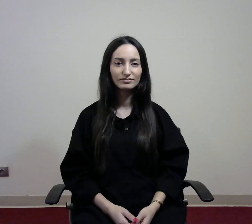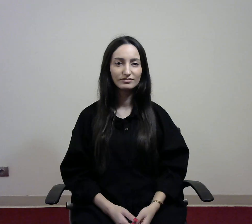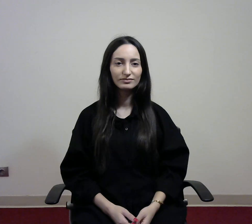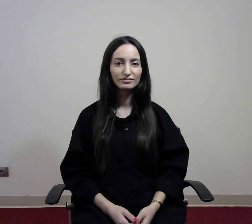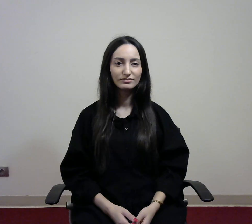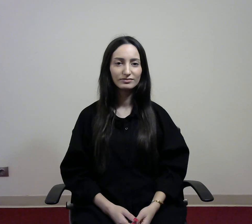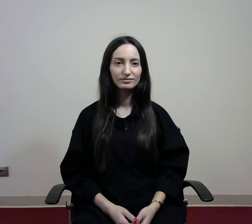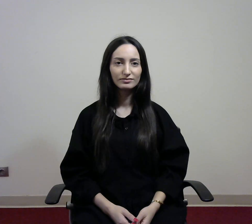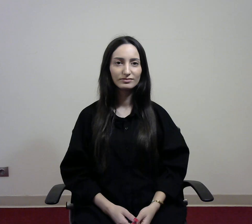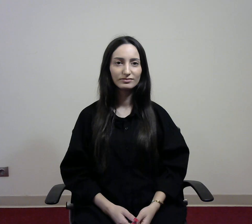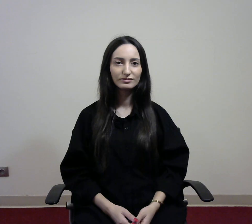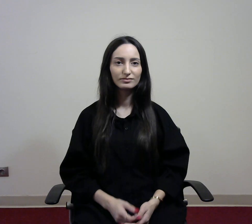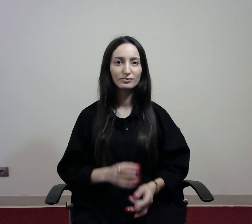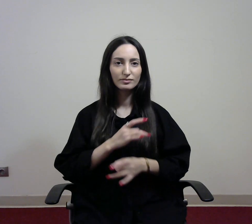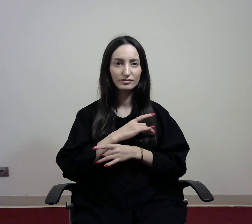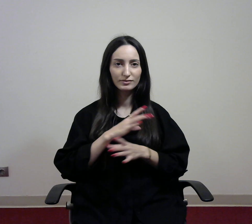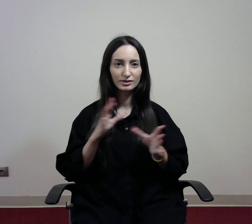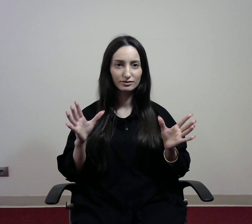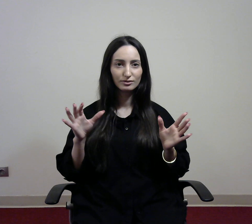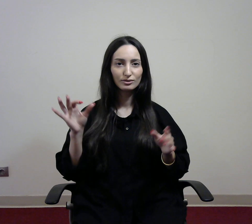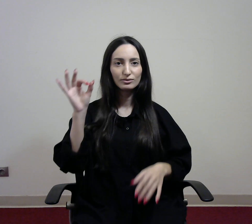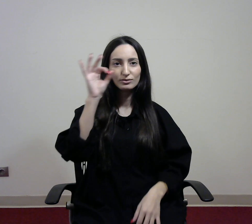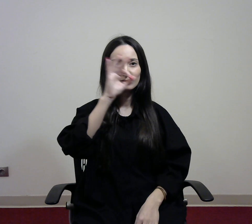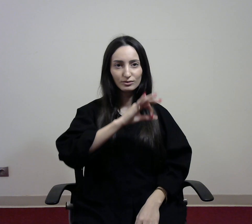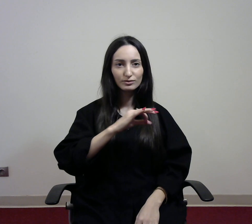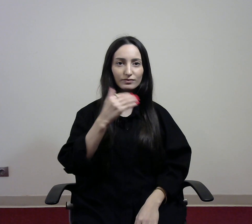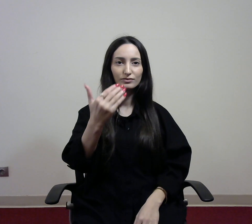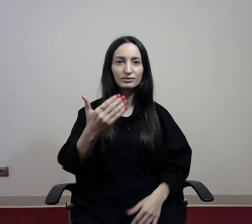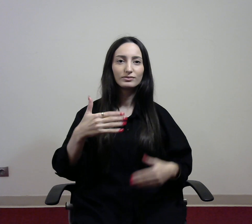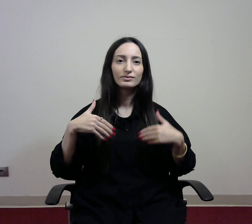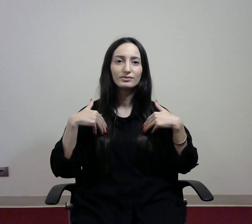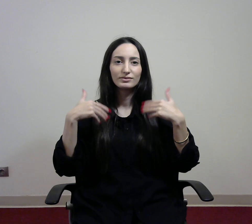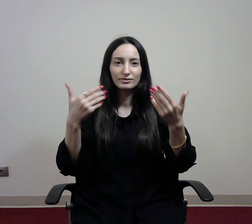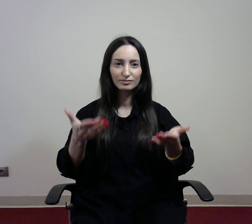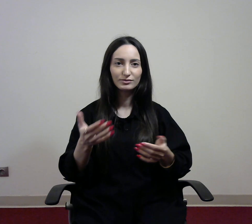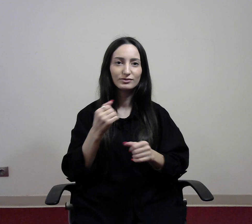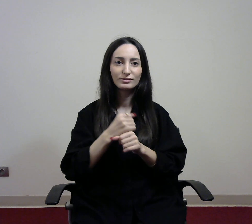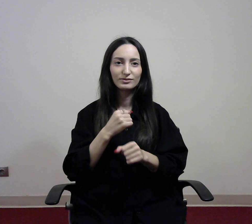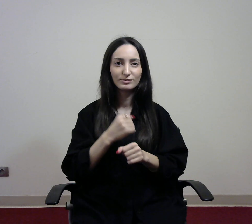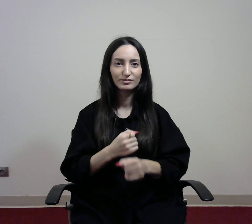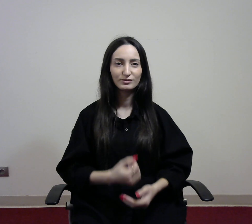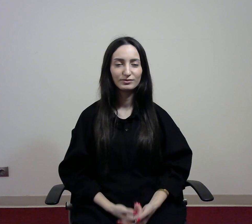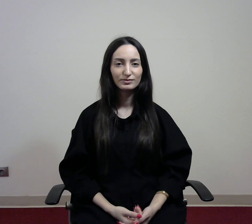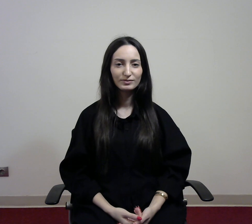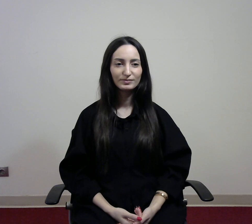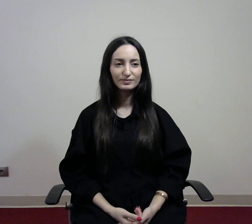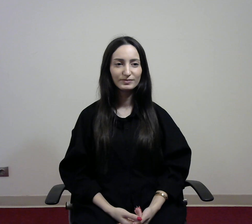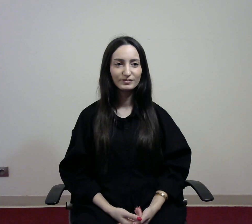Bayram münasibətilə sizi təbrik edirəm